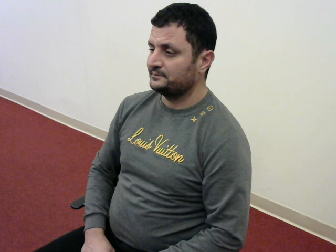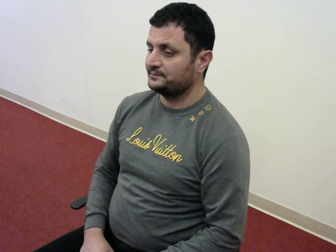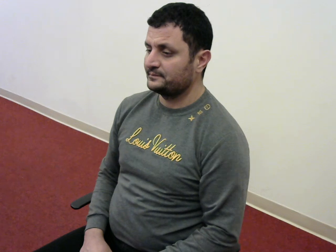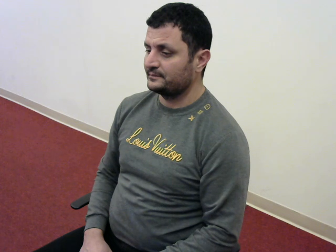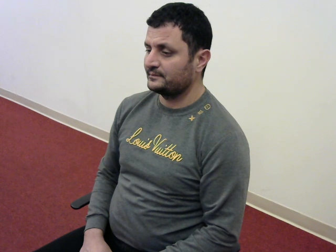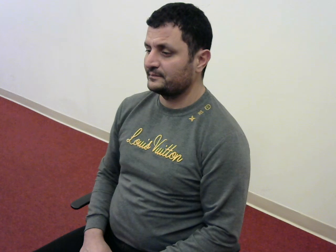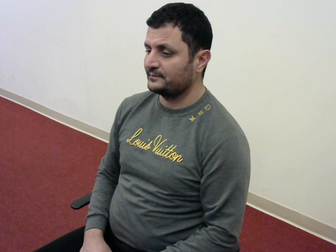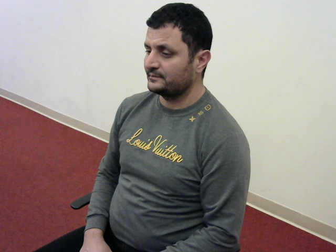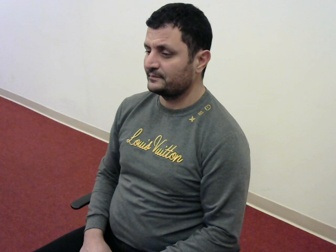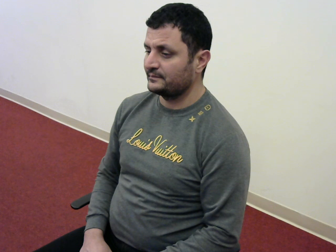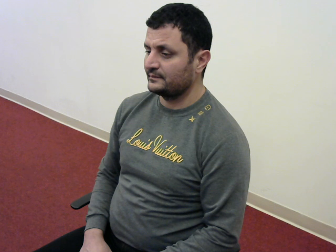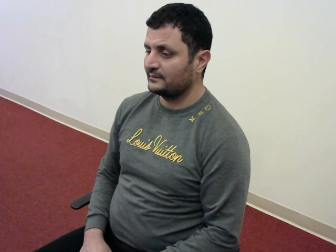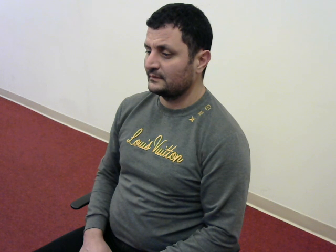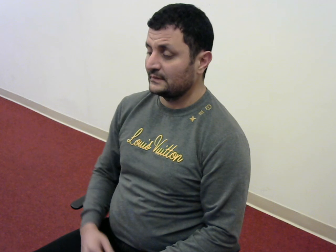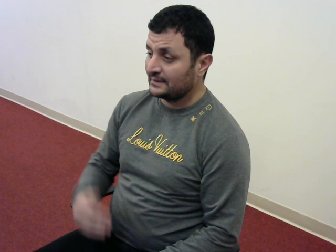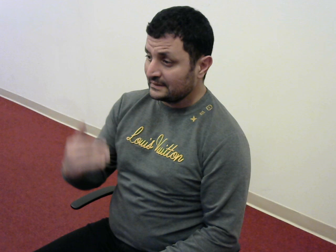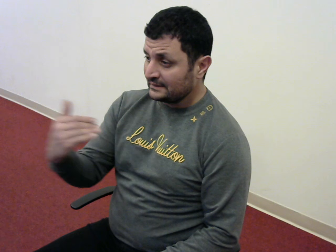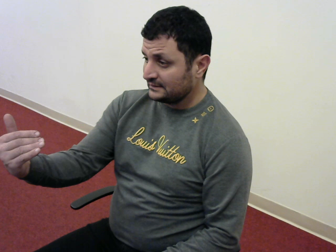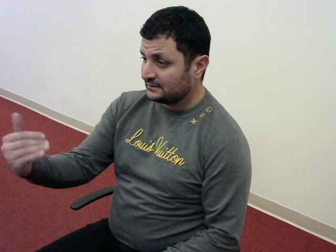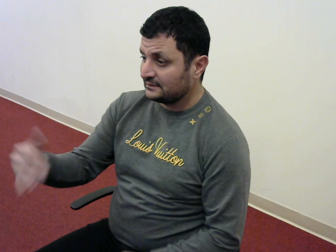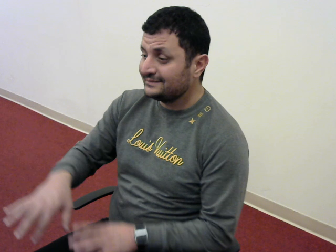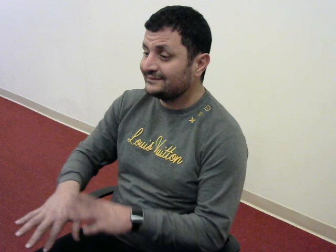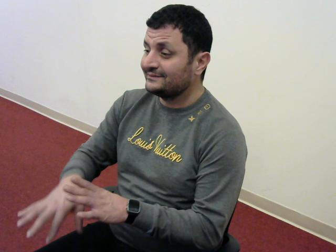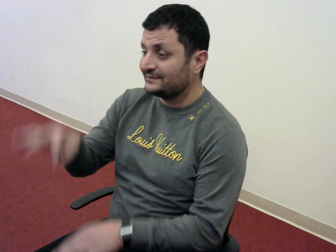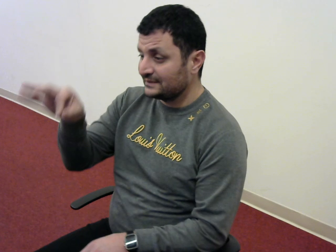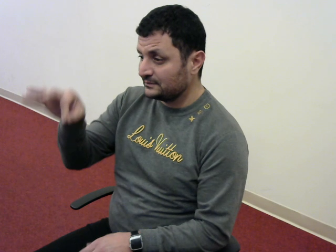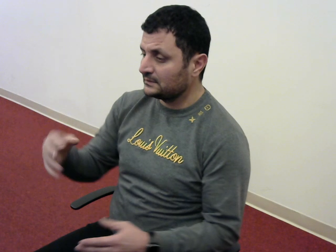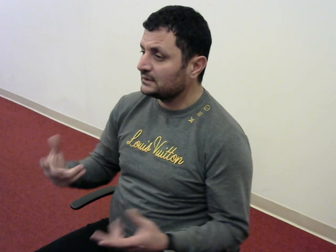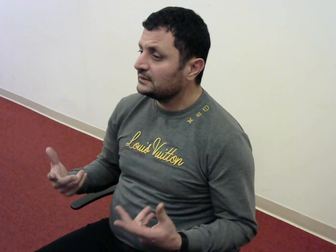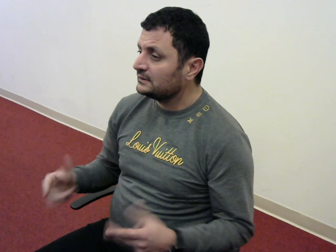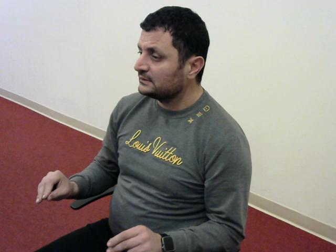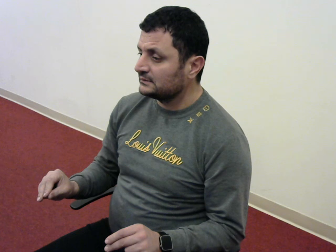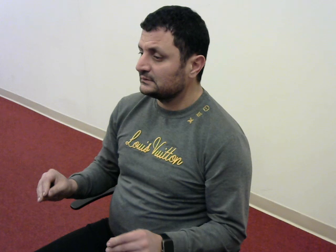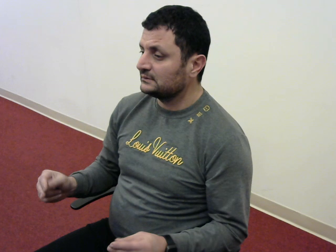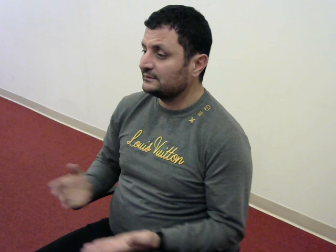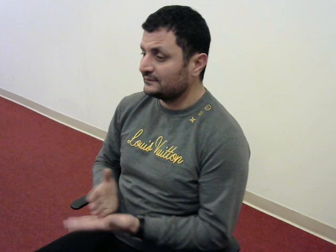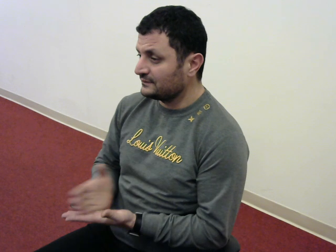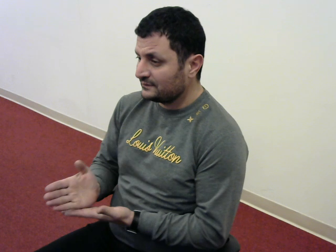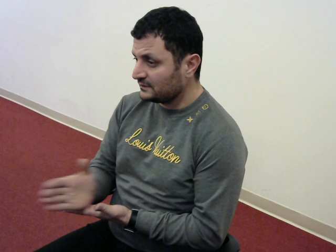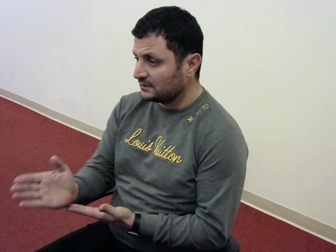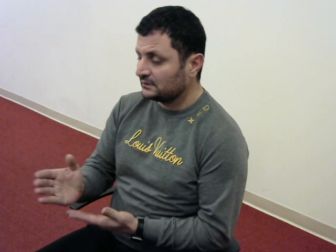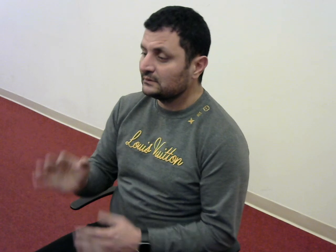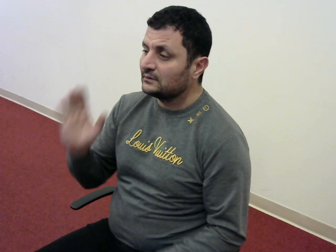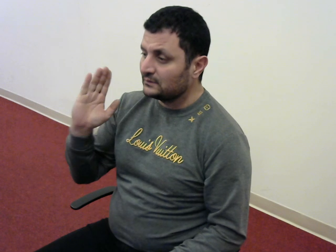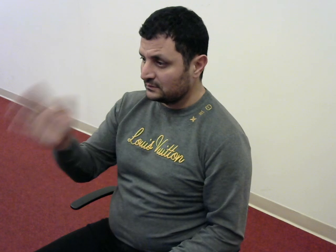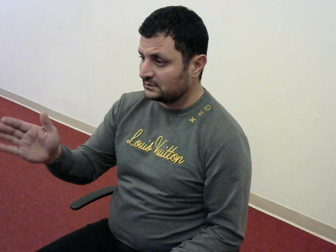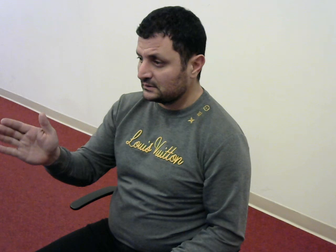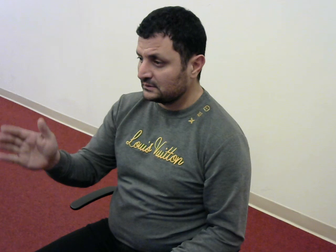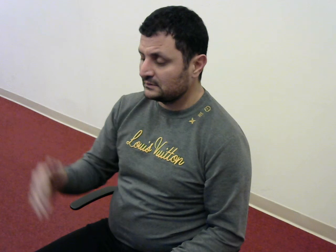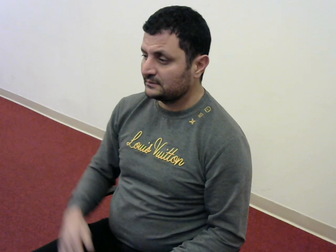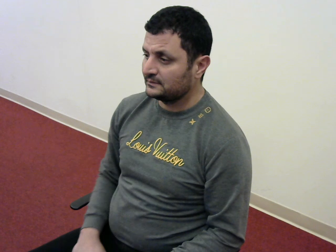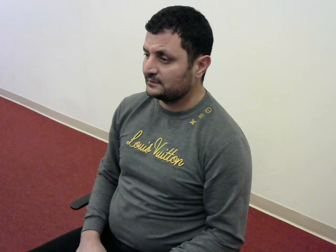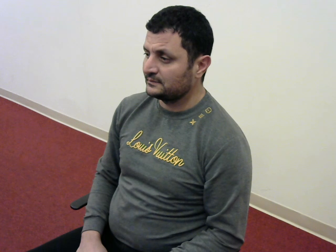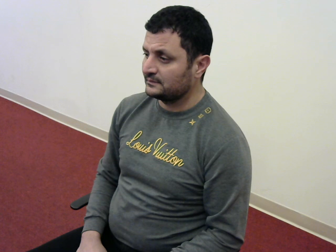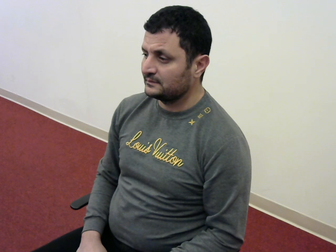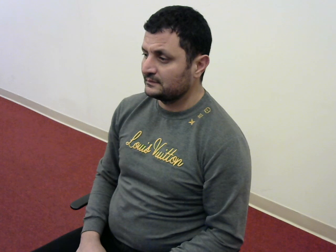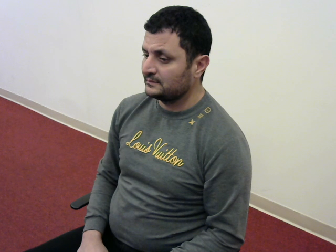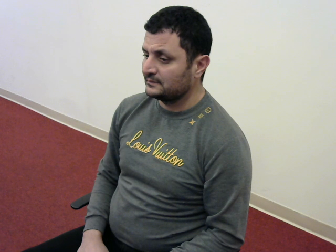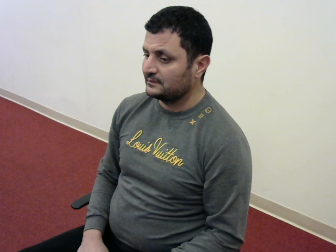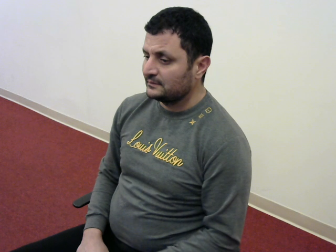Sizin seçiminiz hansı istiqamətdə olacaq?